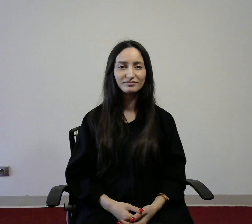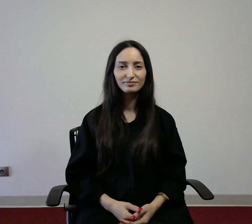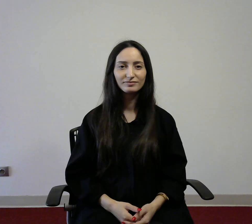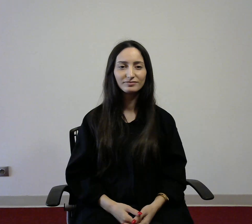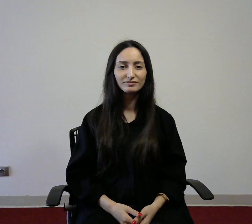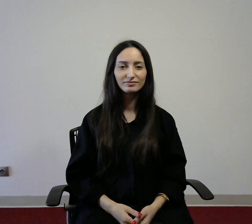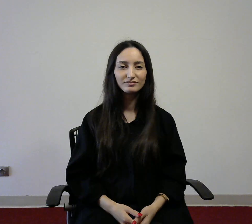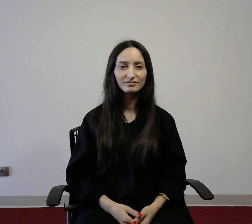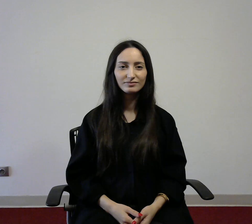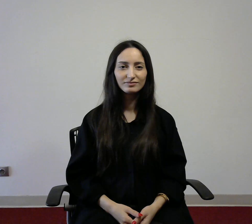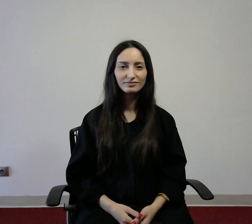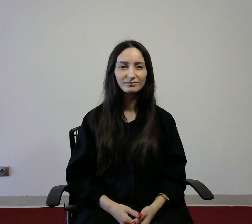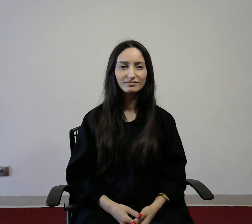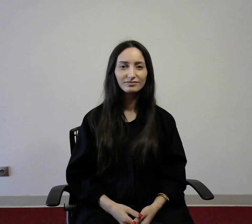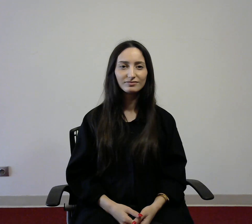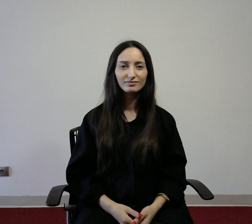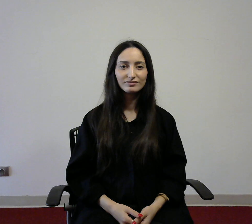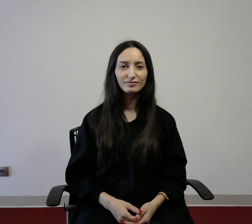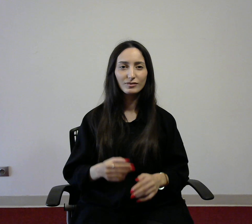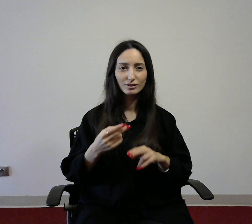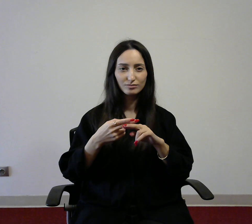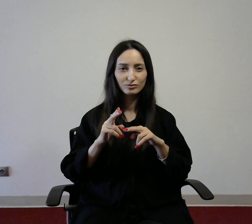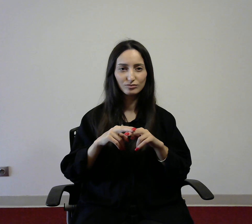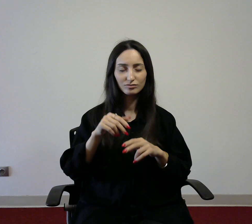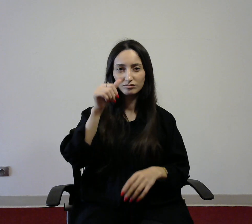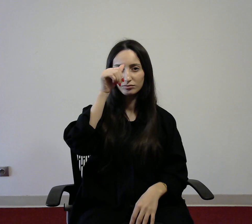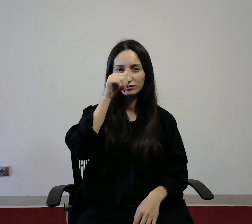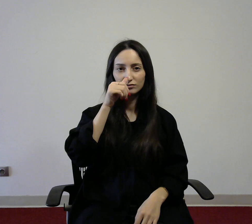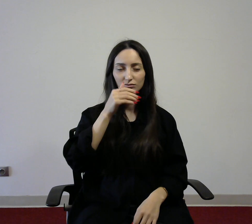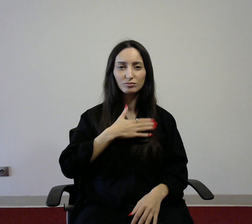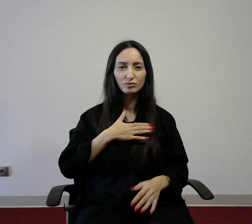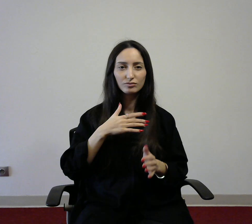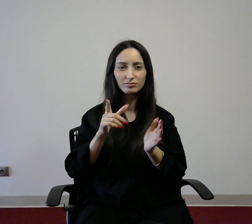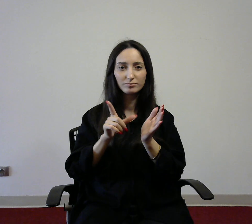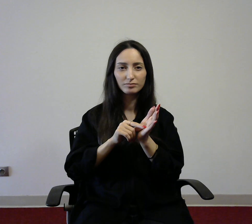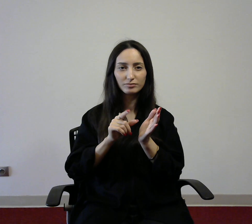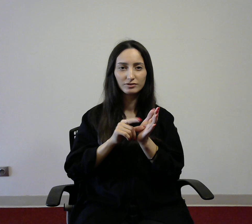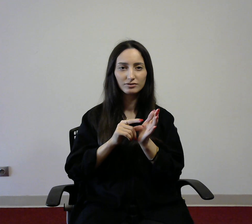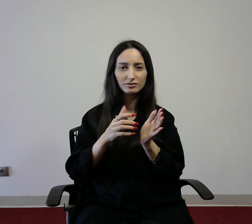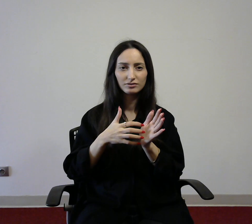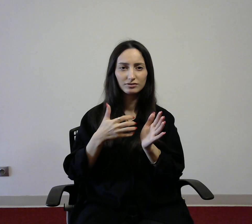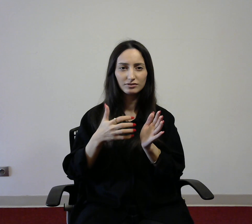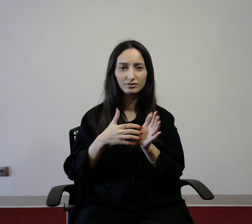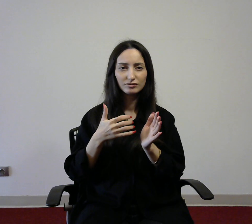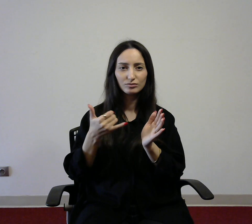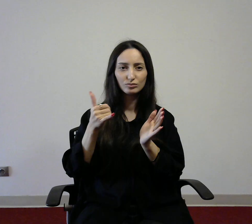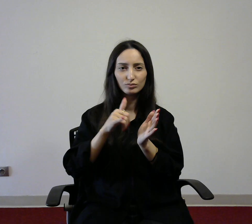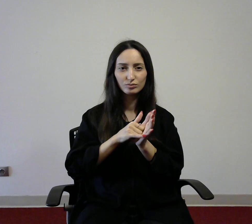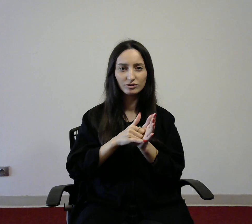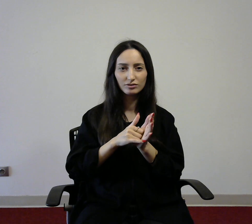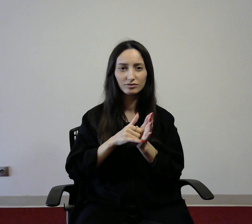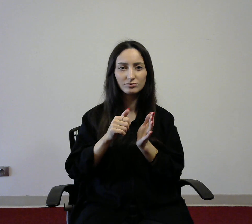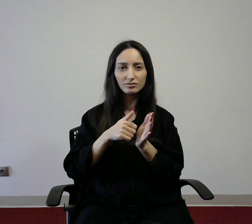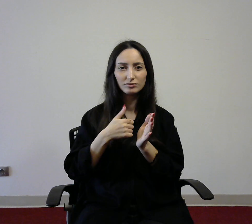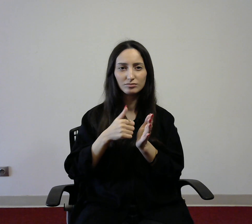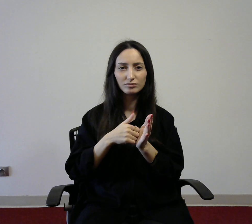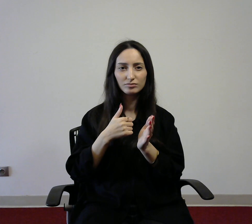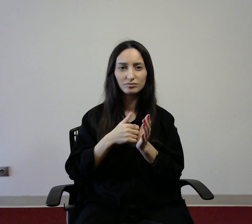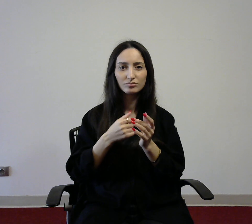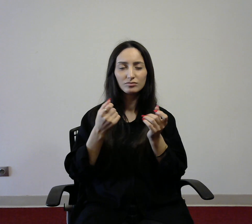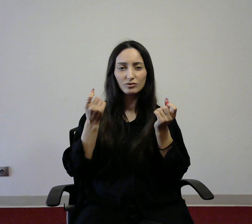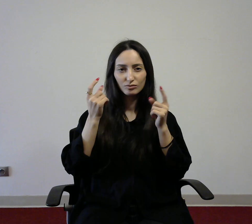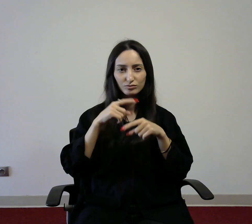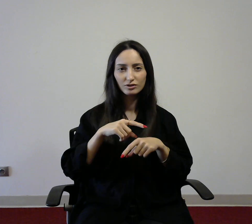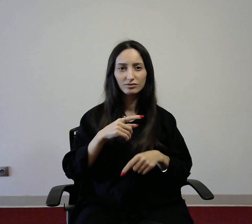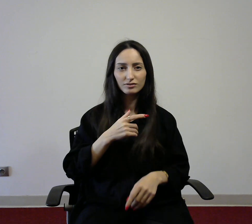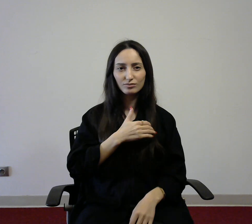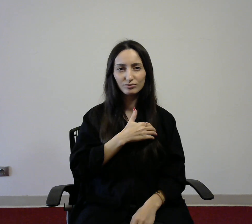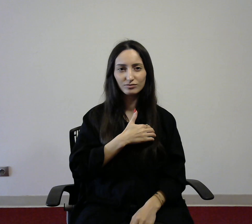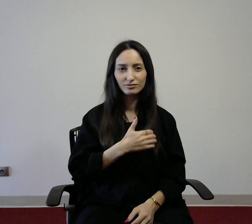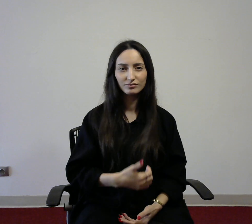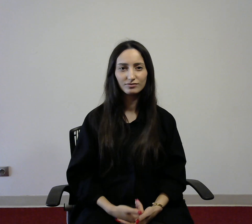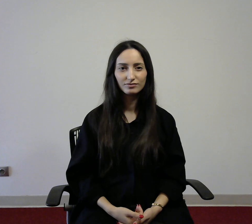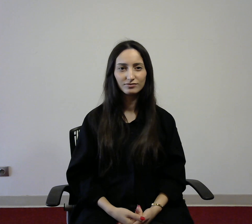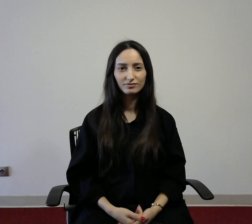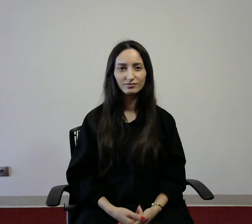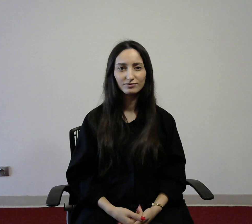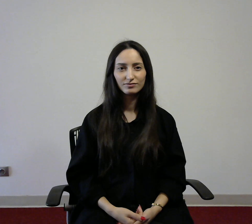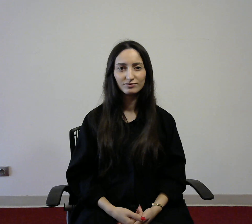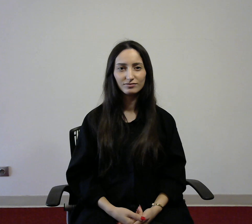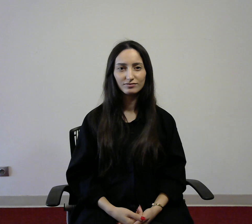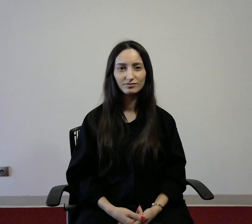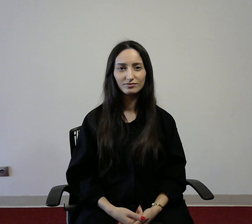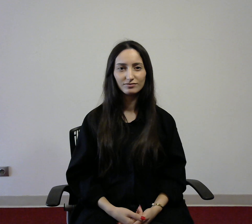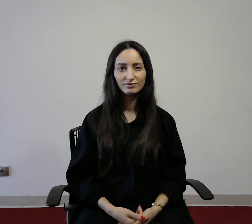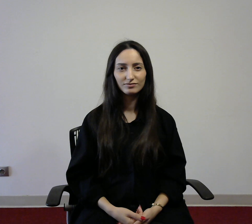Bu ay mənim pensiyam əksik yüklənib, səbəbini bilmək istəyirəm